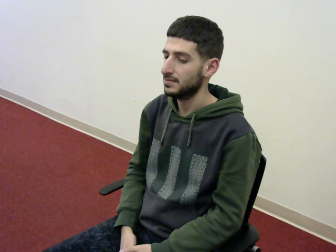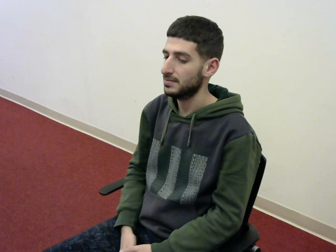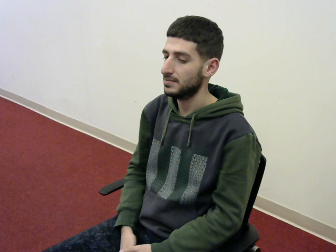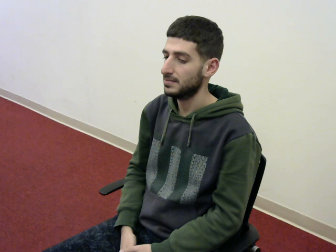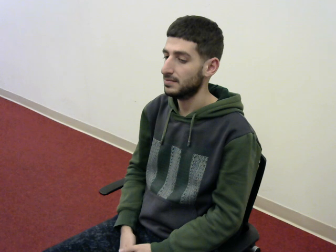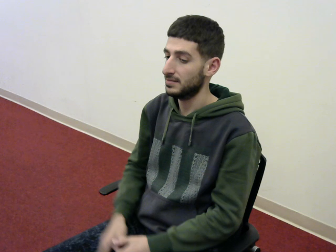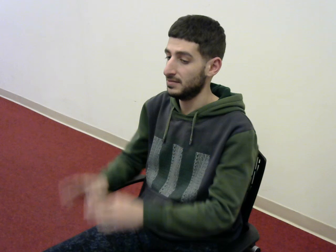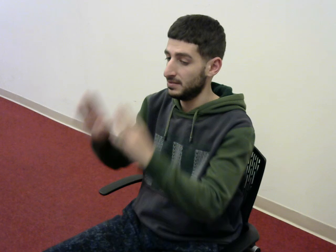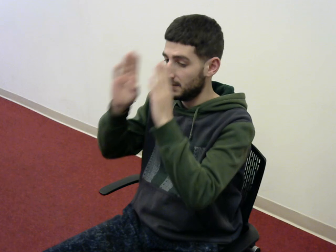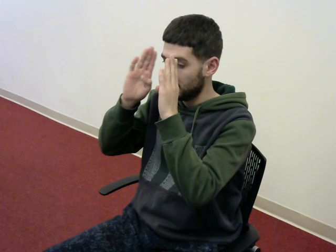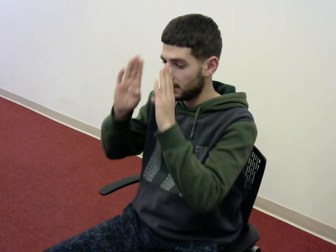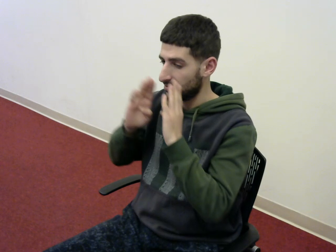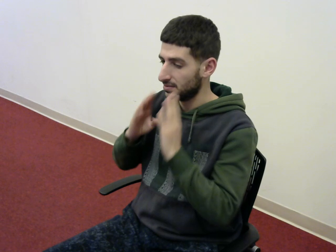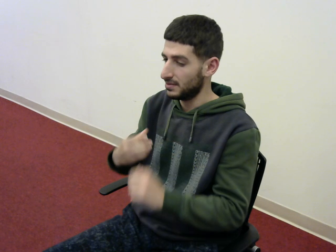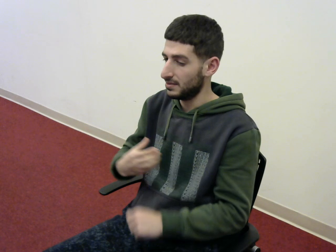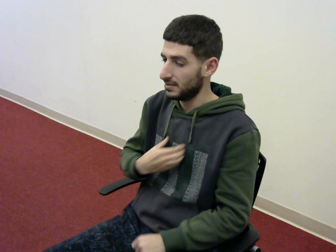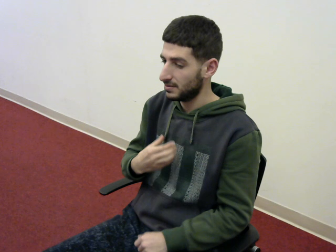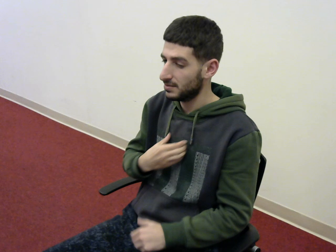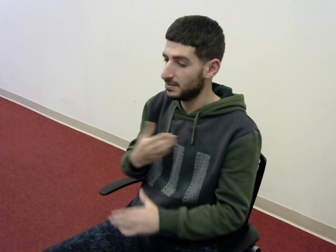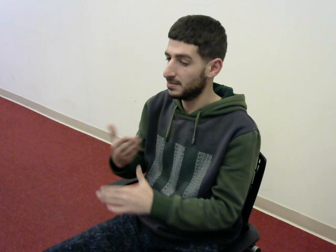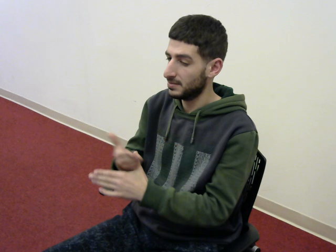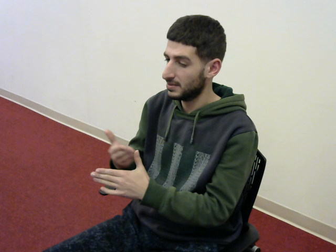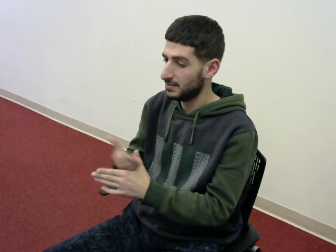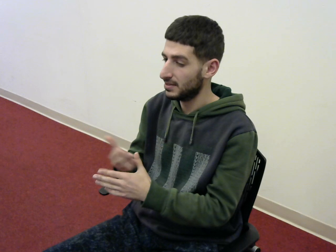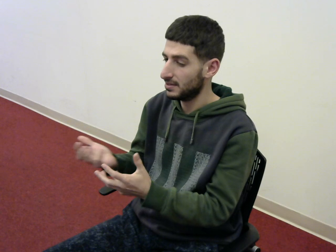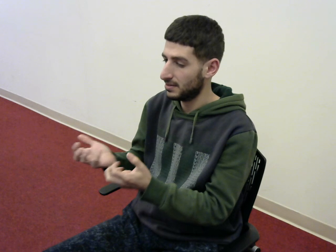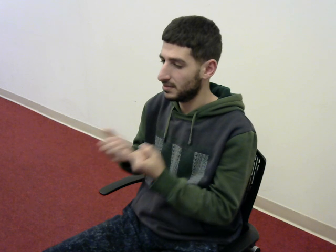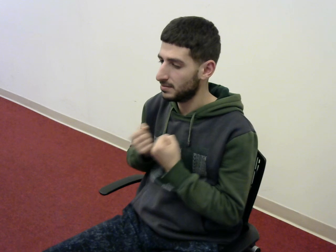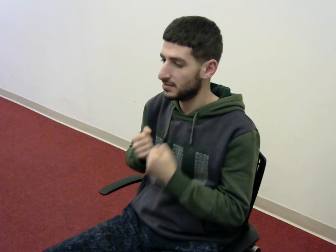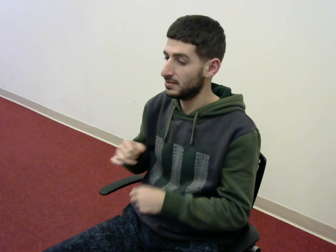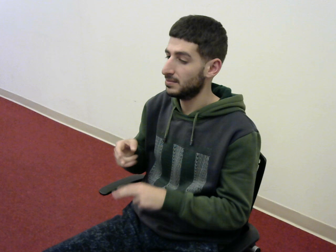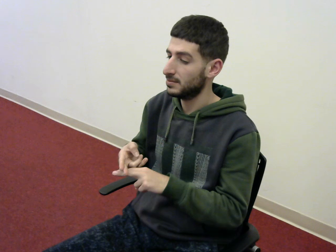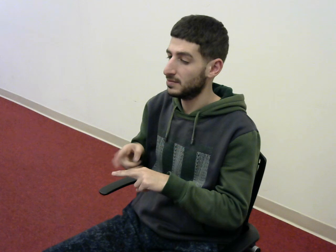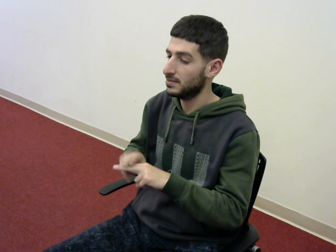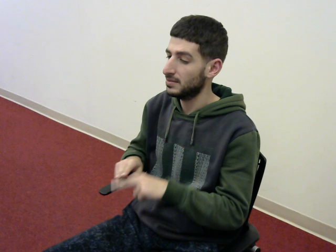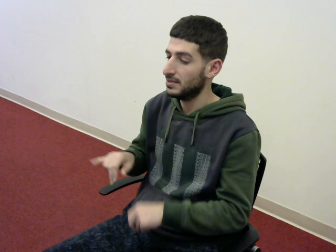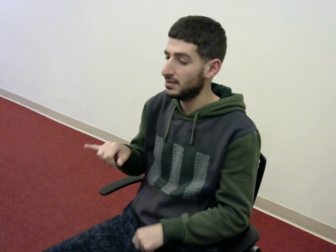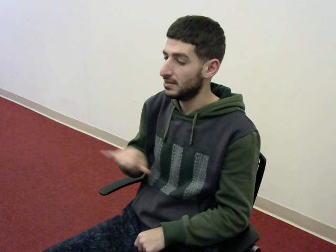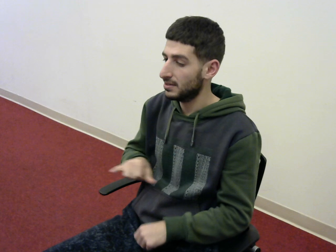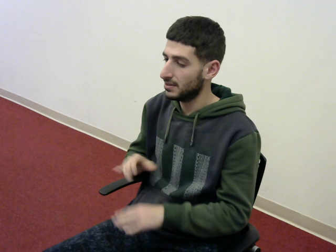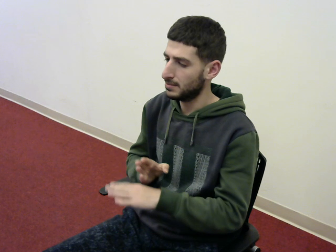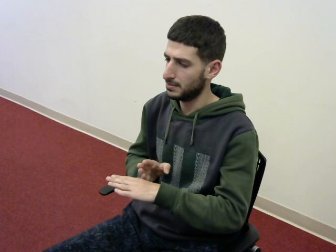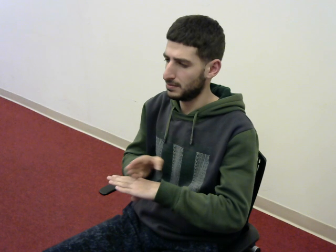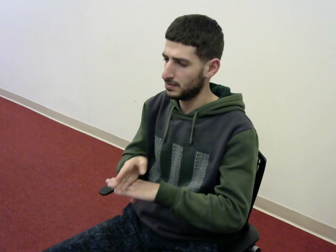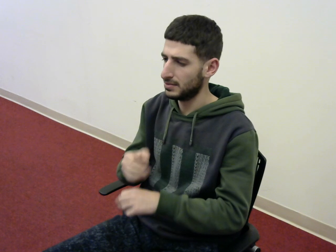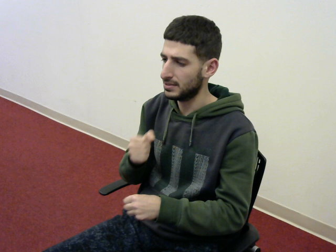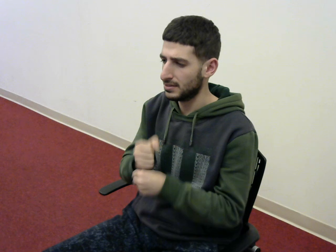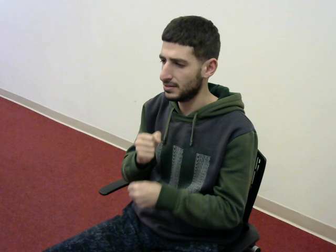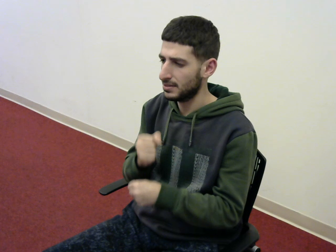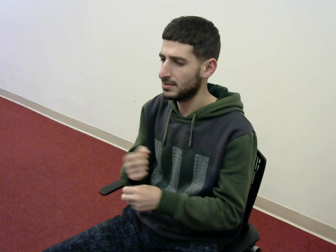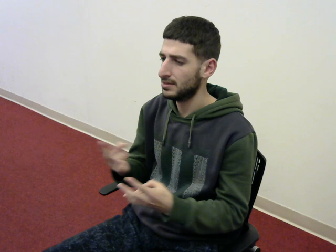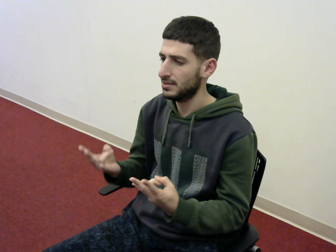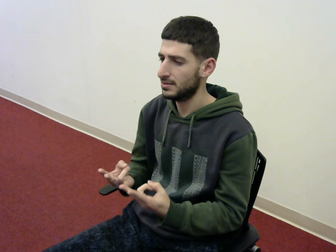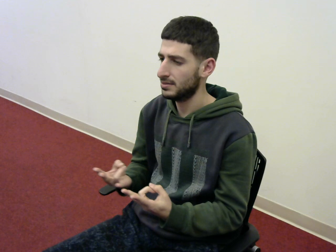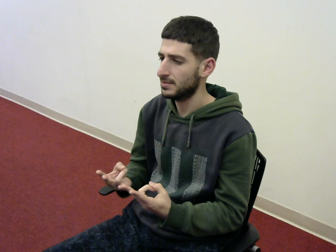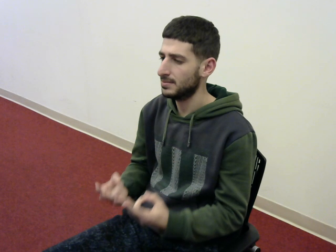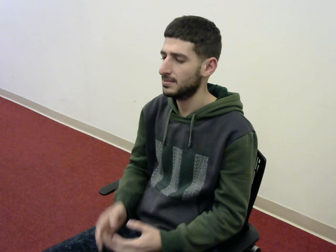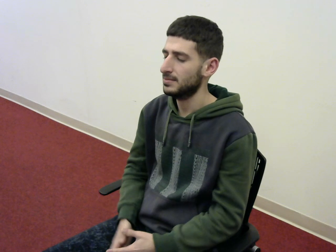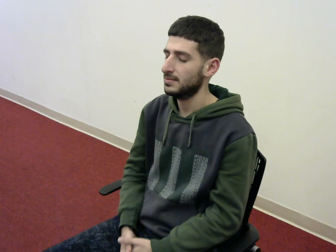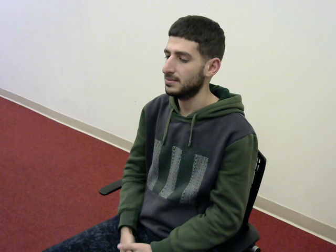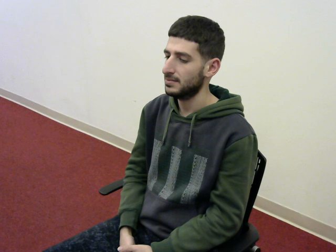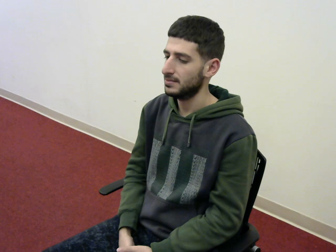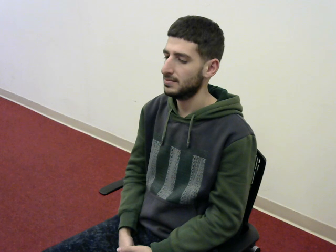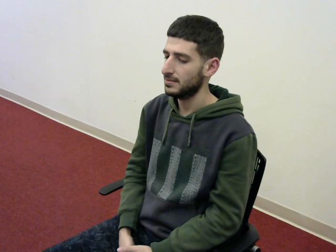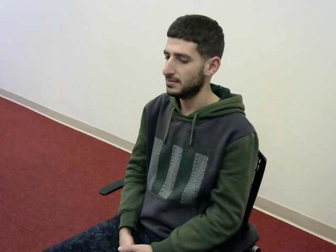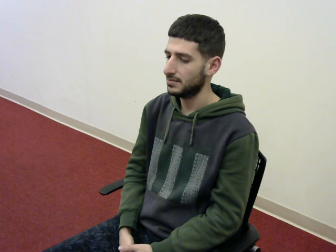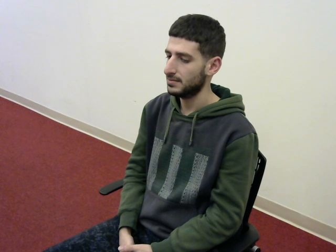Ünvanlı sosial yardım almaq üçün hara müraciət etmək lazımdır